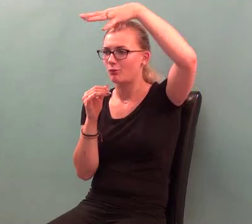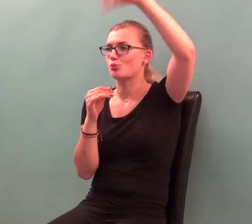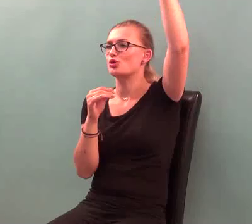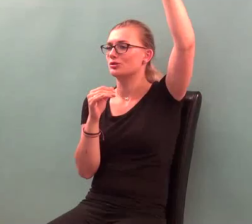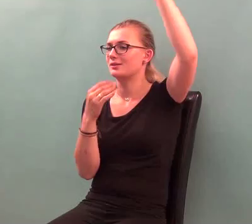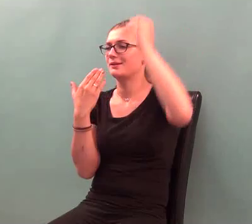Więc dlatego był alarm.